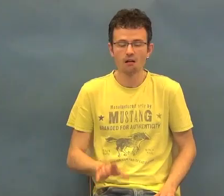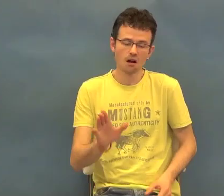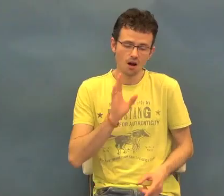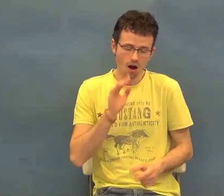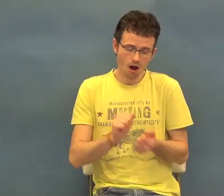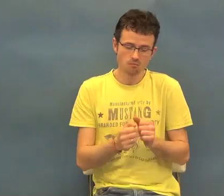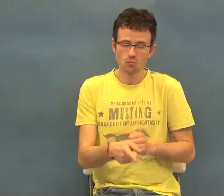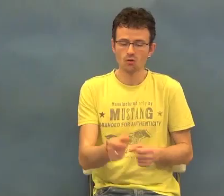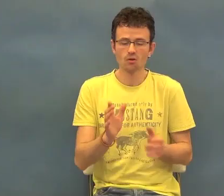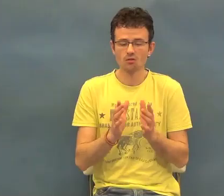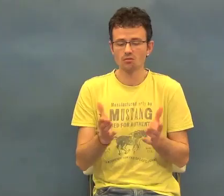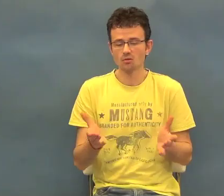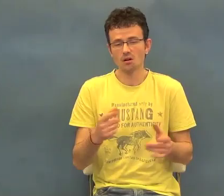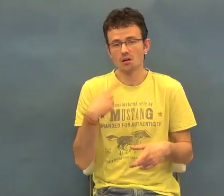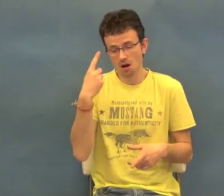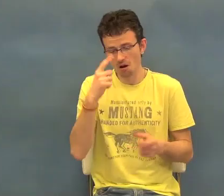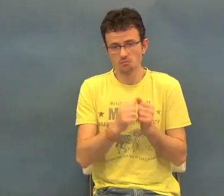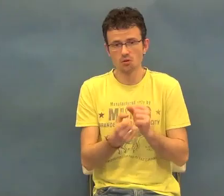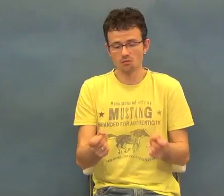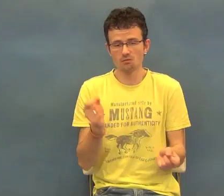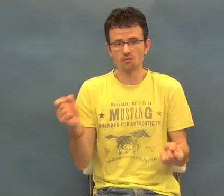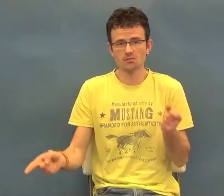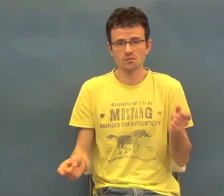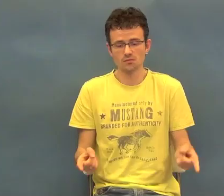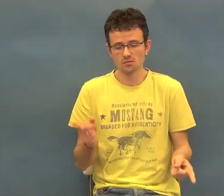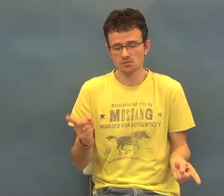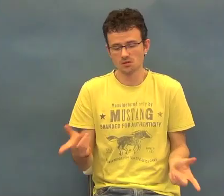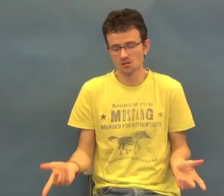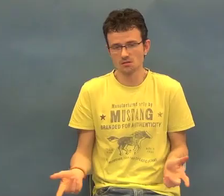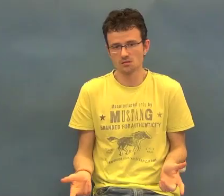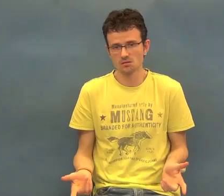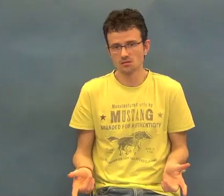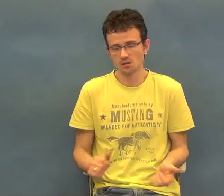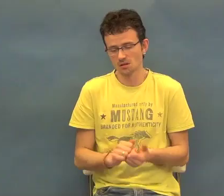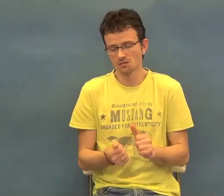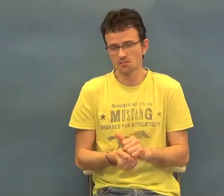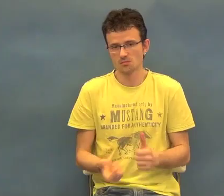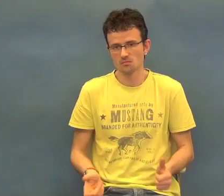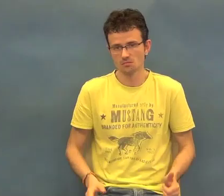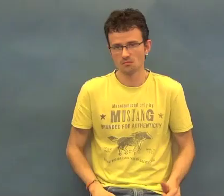Albo może być tak, że nie wolno wyrzucać na ziemię.